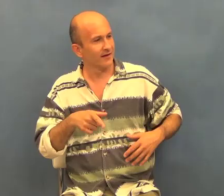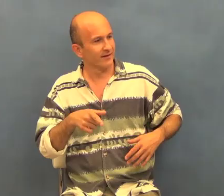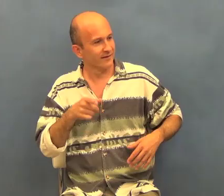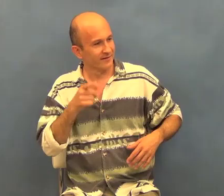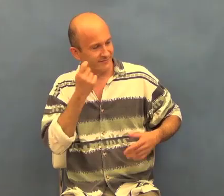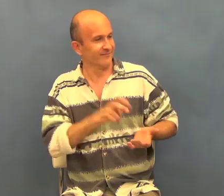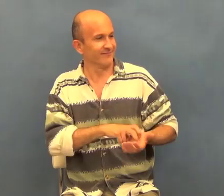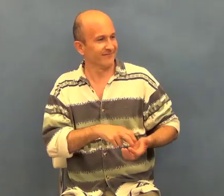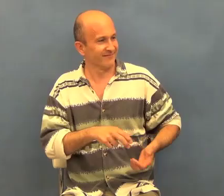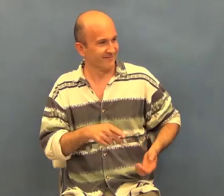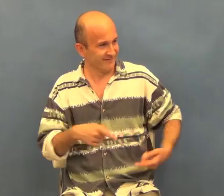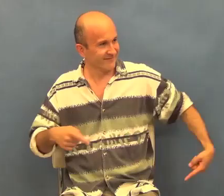Budzi się i wstaje.